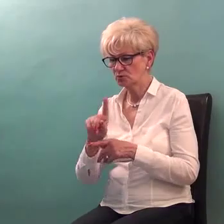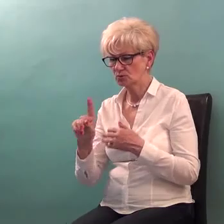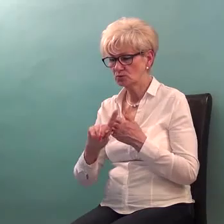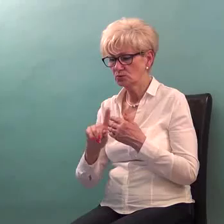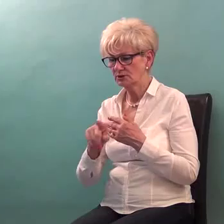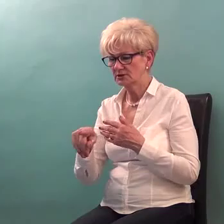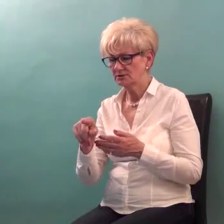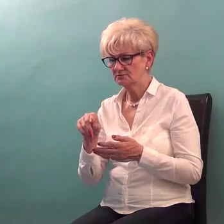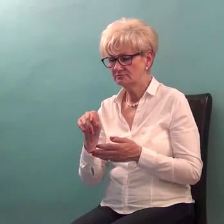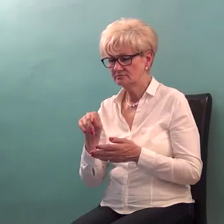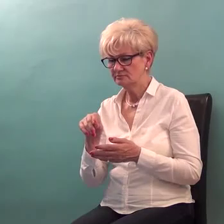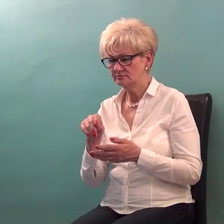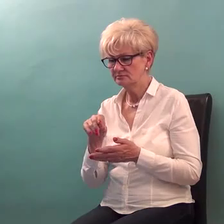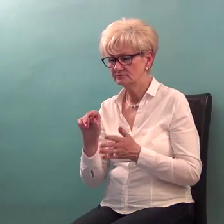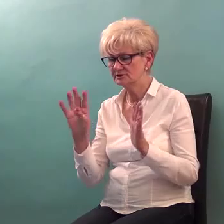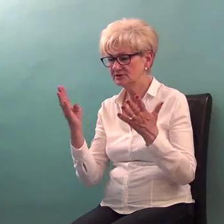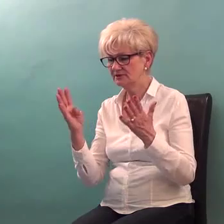Numer dziewiąty.